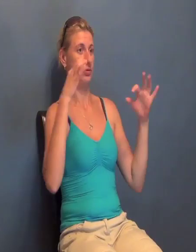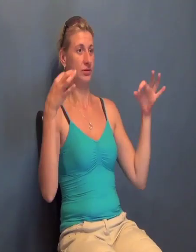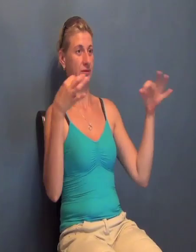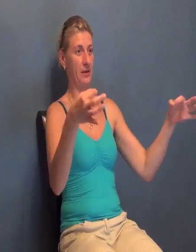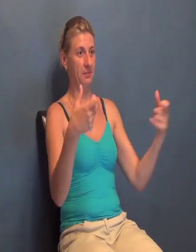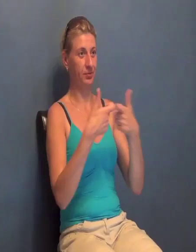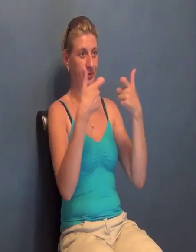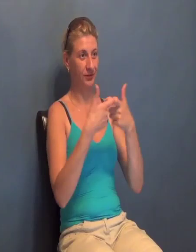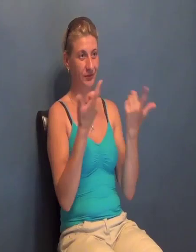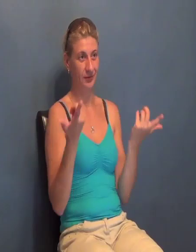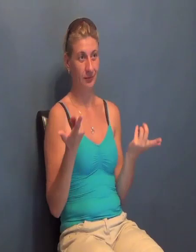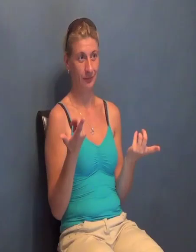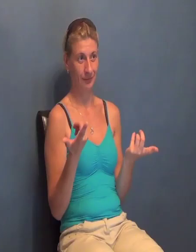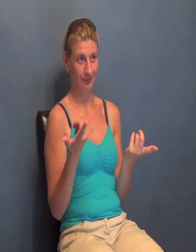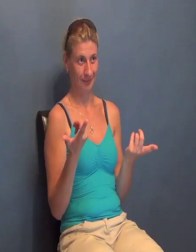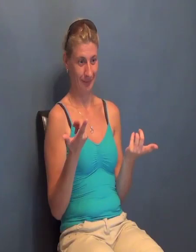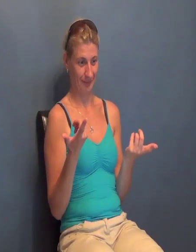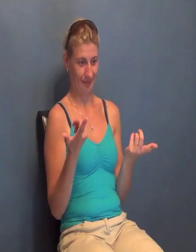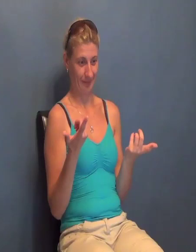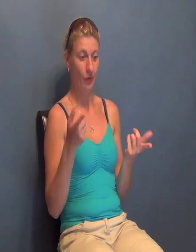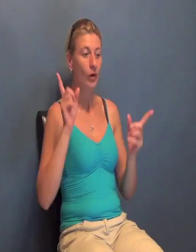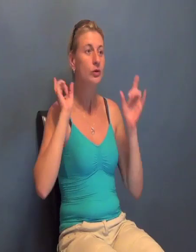Uwaga na samochody, przeszkadzają one.